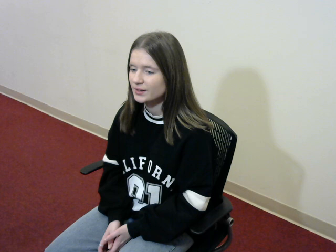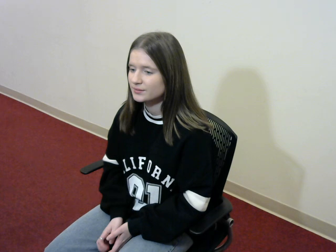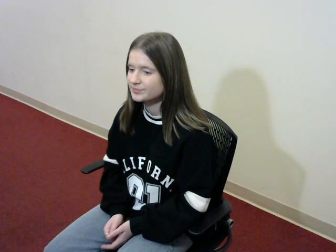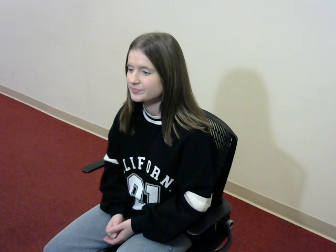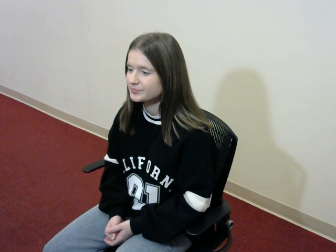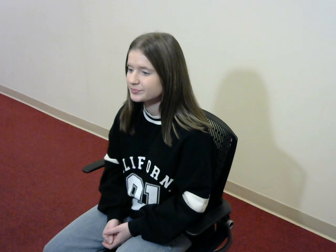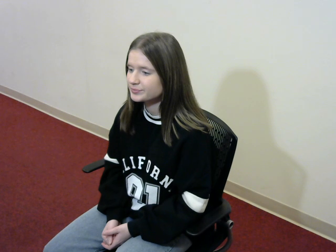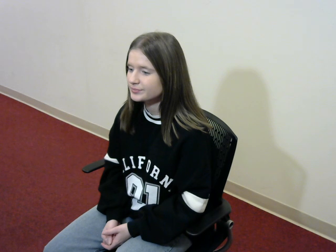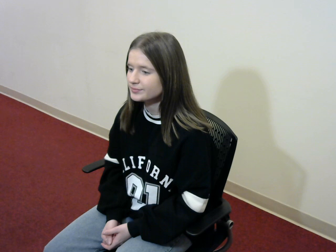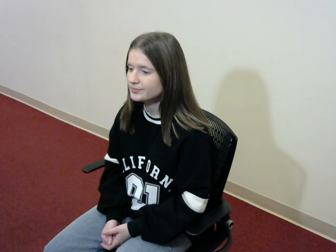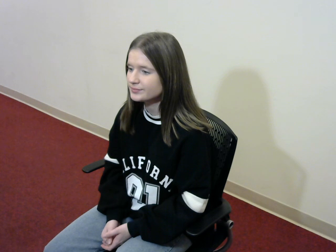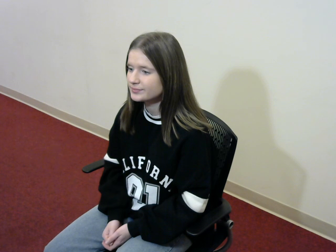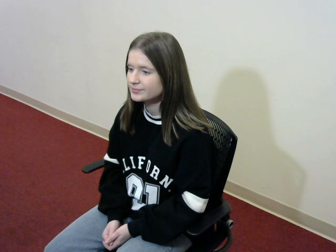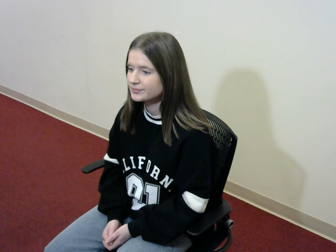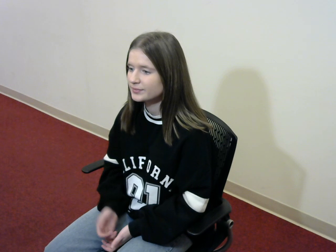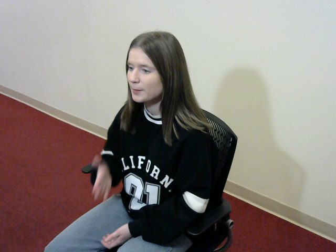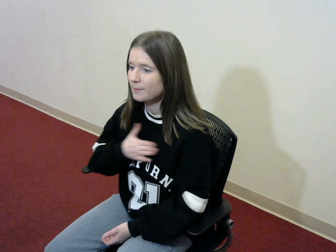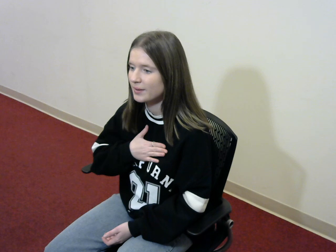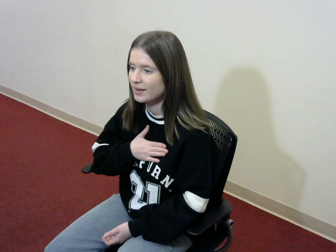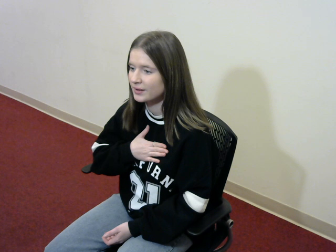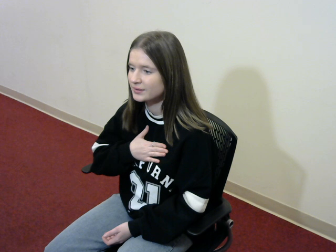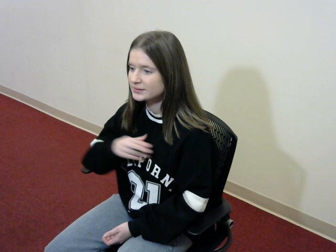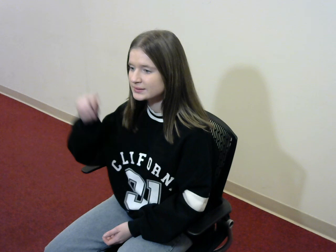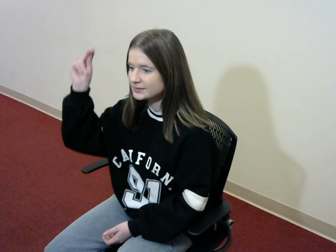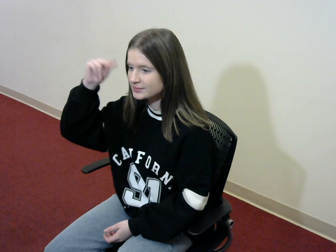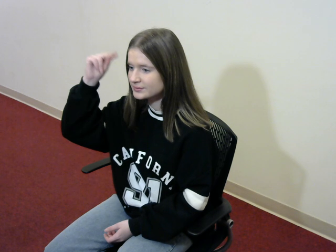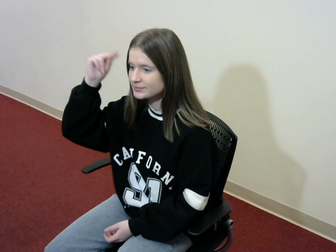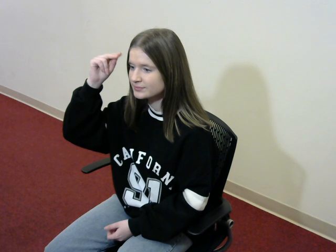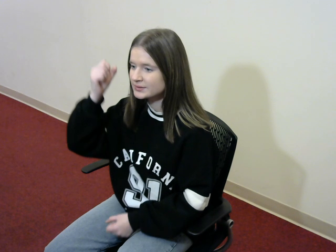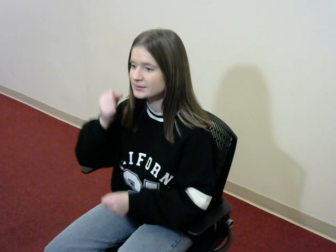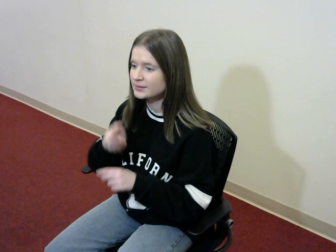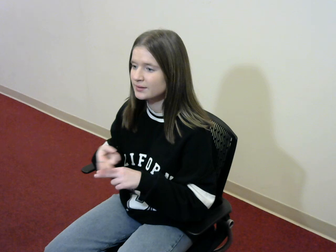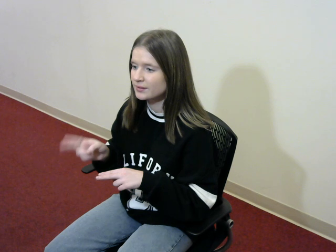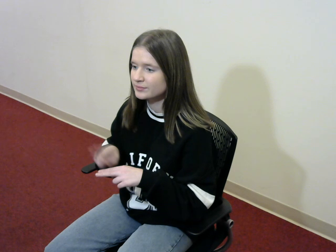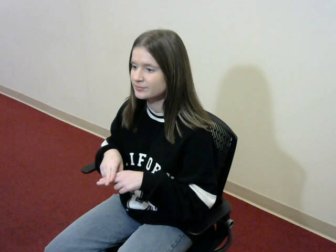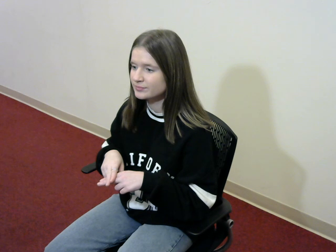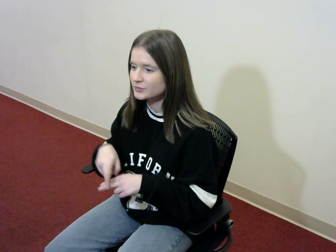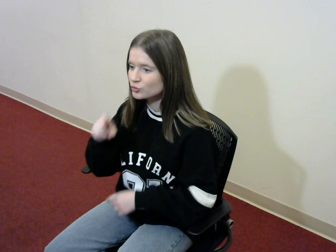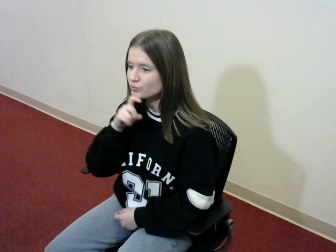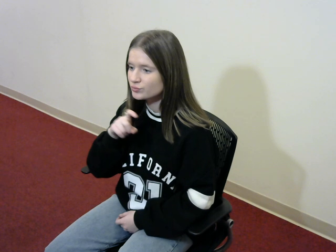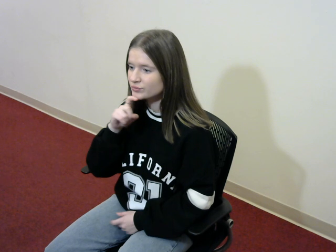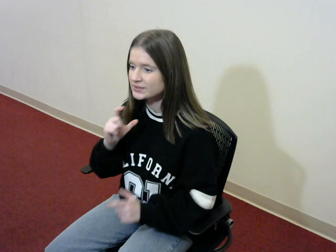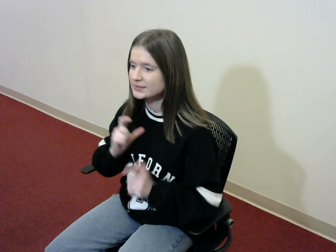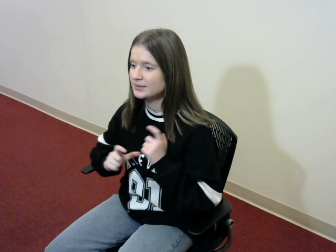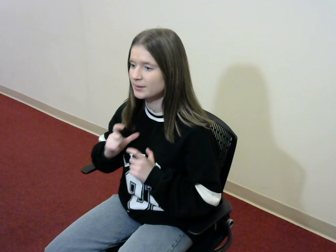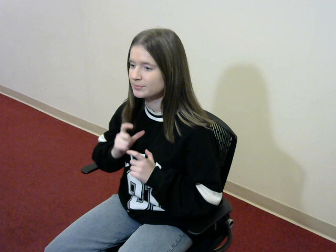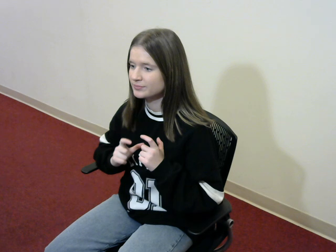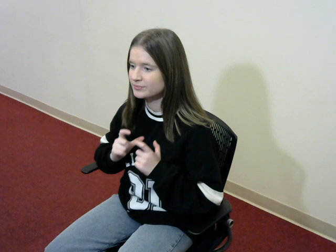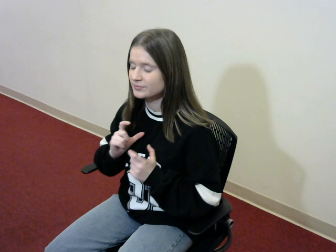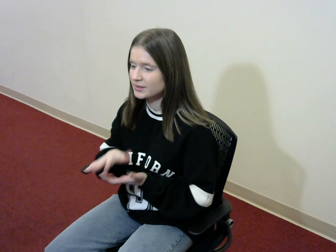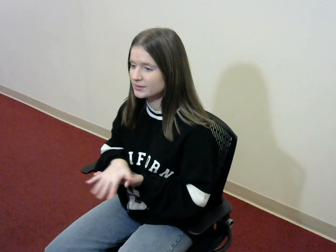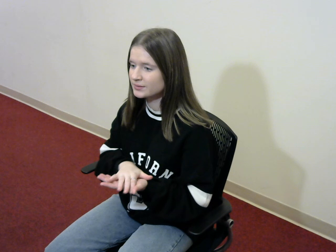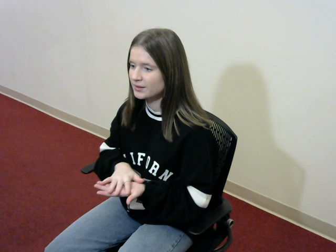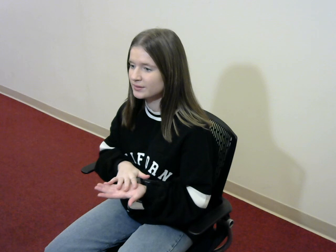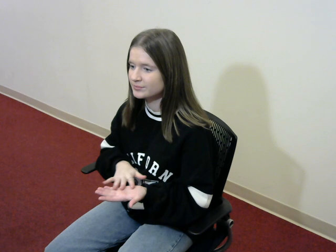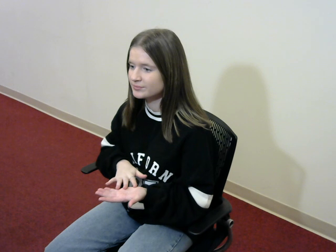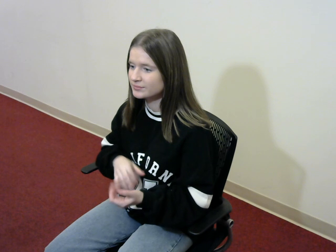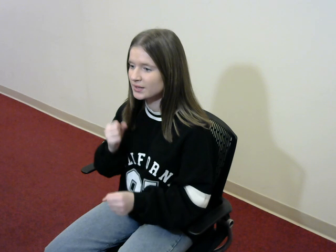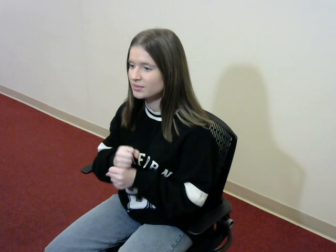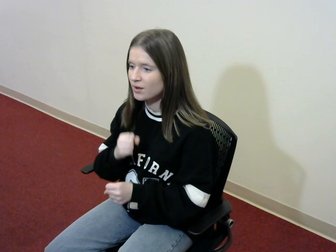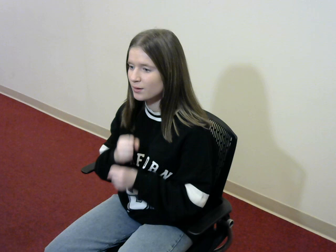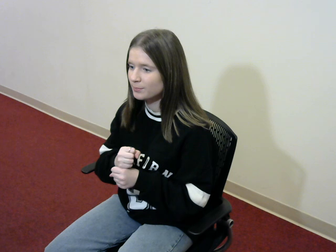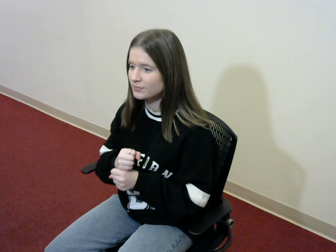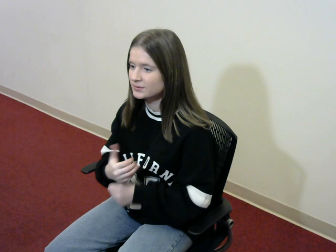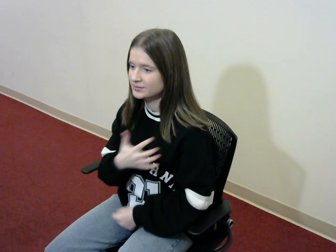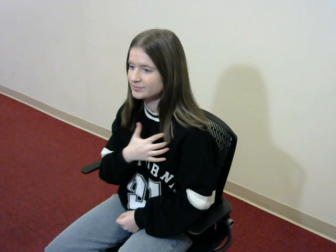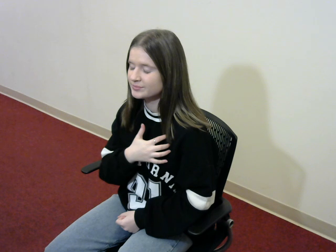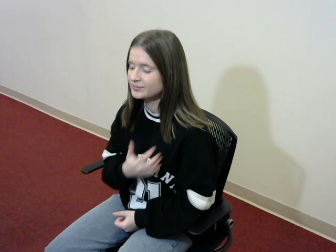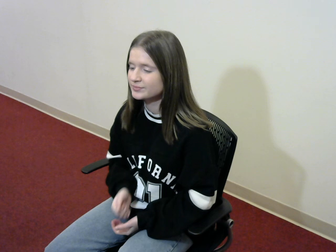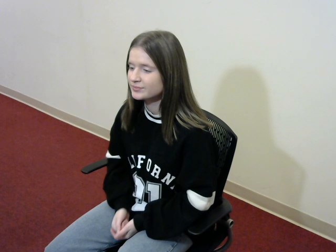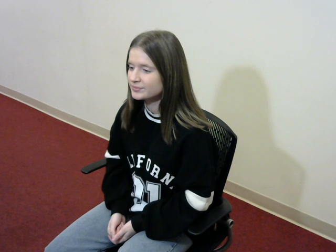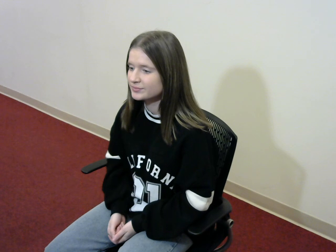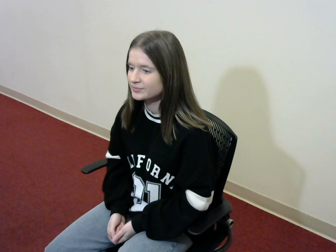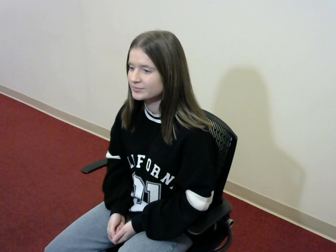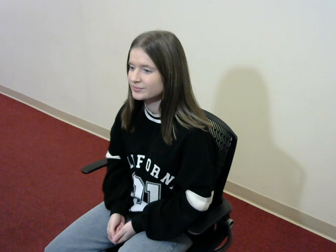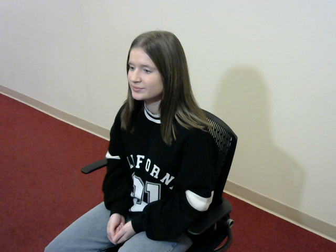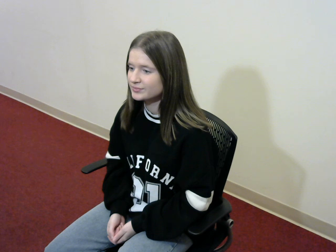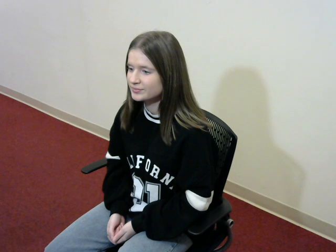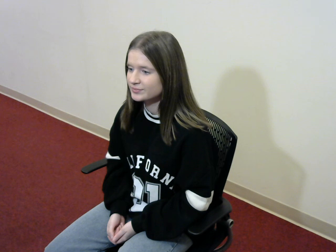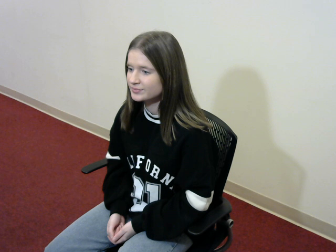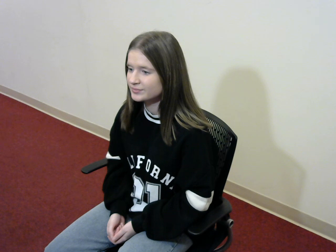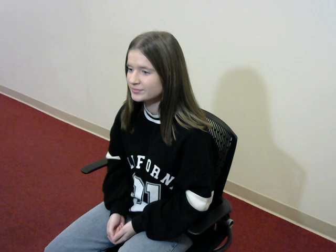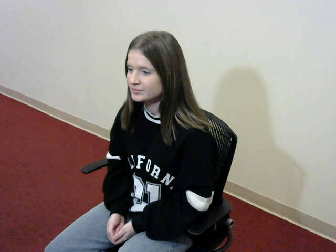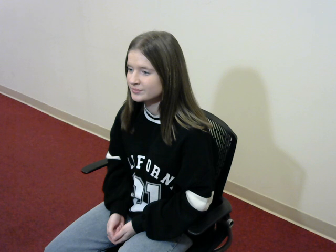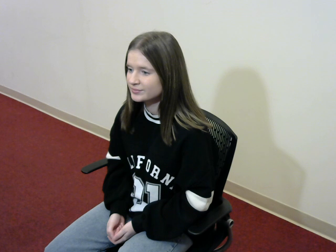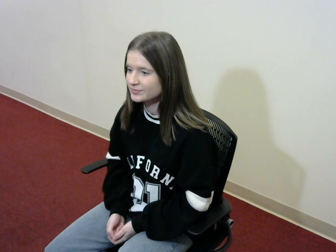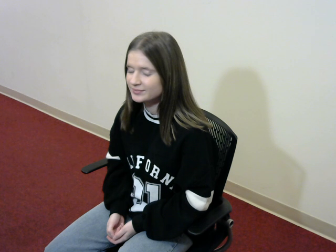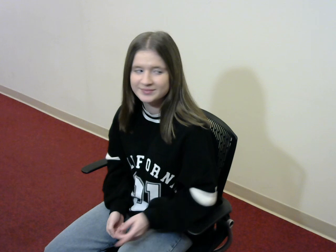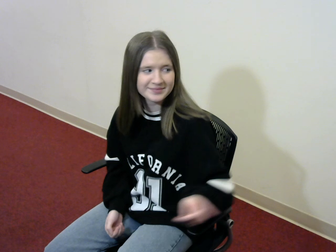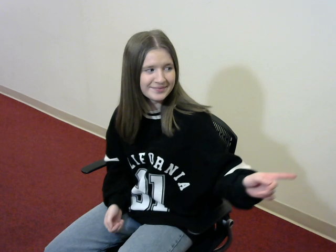Mən təhsilimi bu universitetdə davam etmək istəyirəm